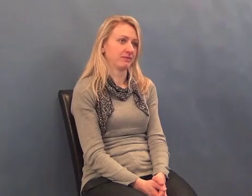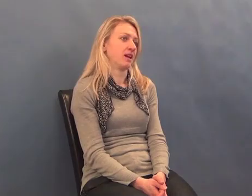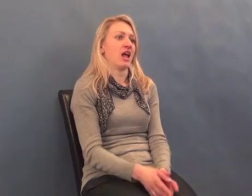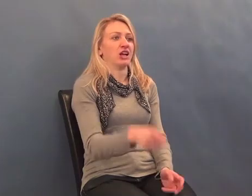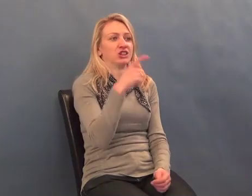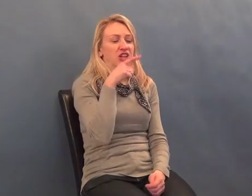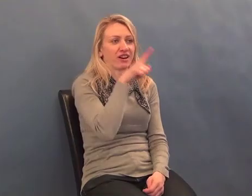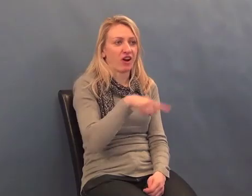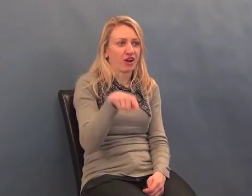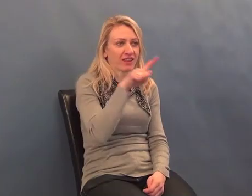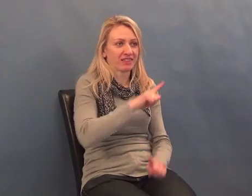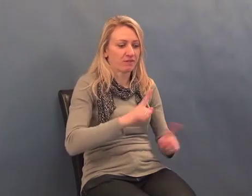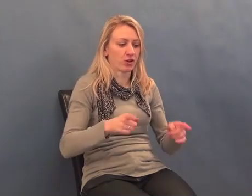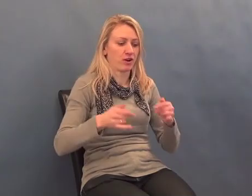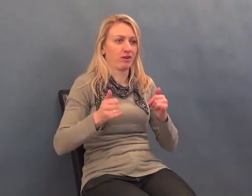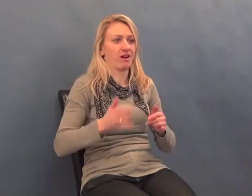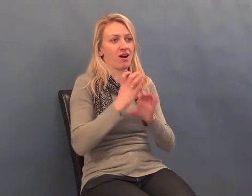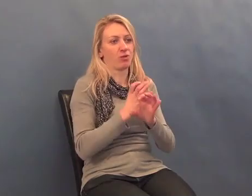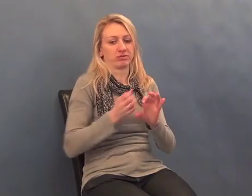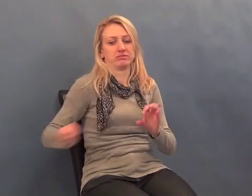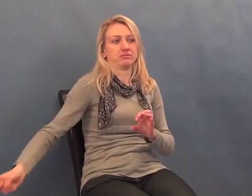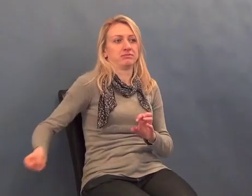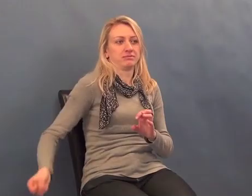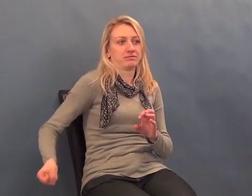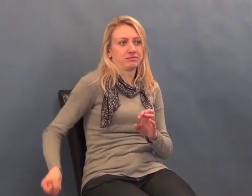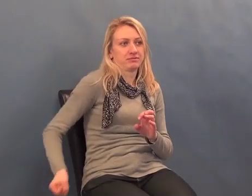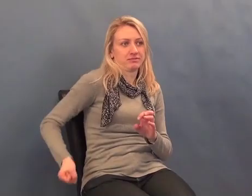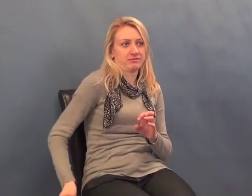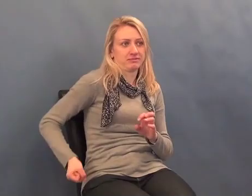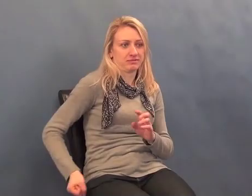Czerwony okrągły znak. Nie wolno, siedząc w autobusie, ciąć piłą siedzeń.